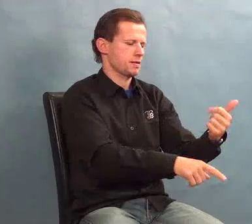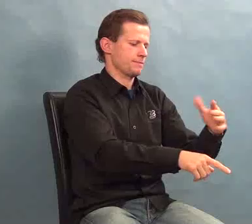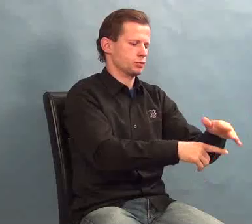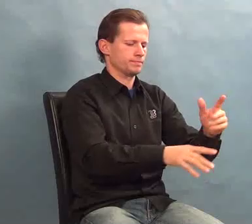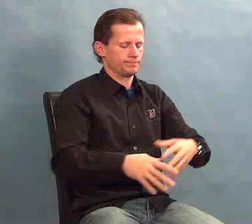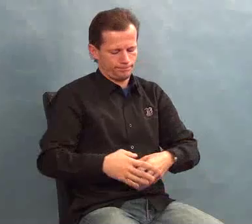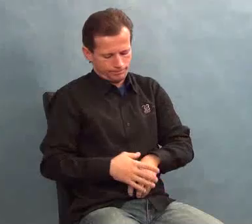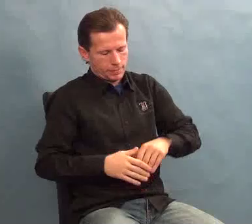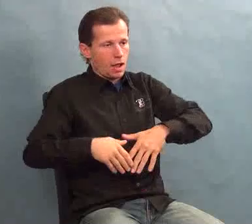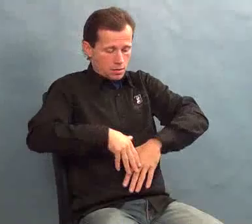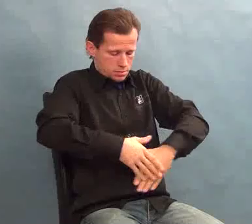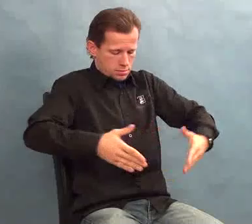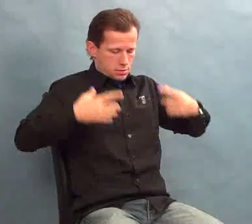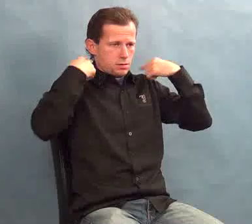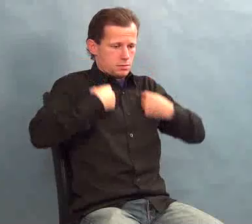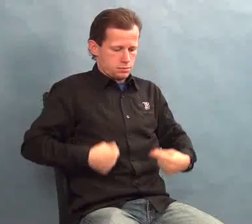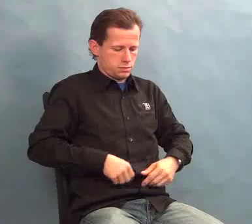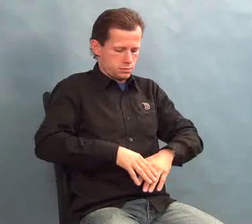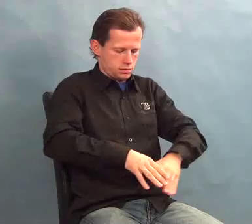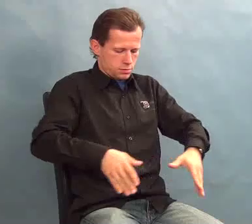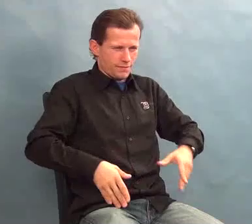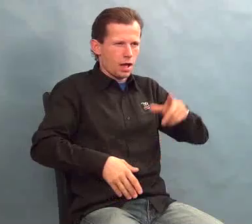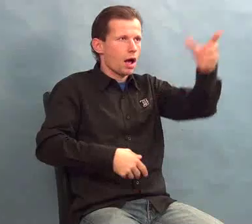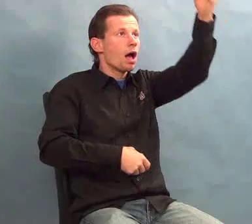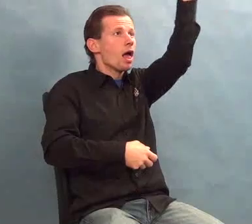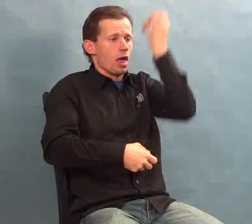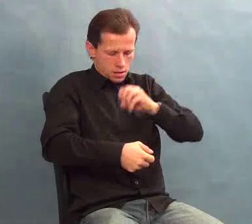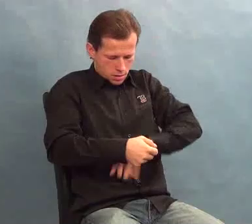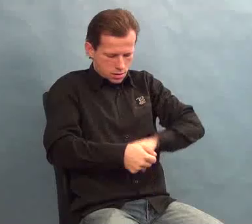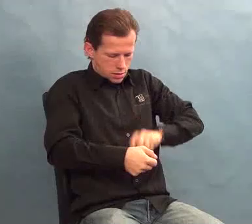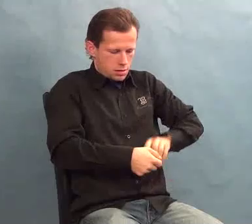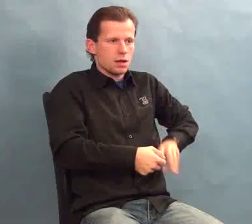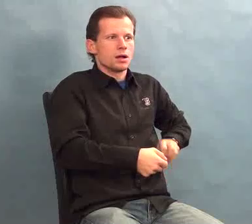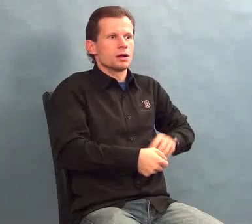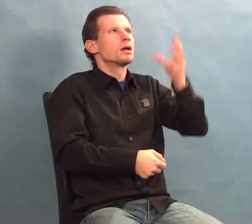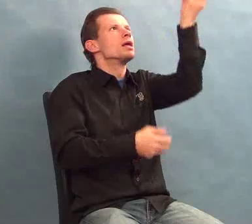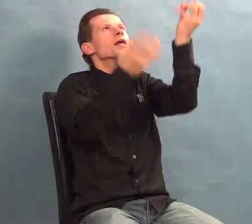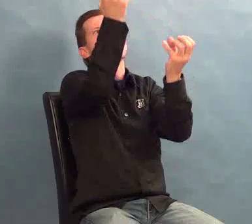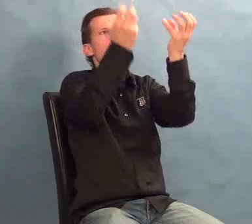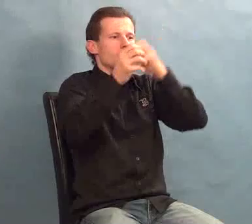Na brzuchu ma fartuch, do którego wkładał zerwane gruszki.